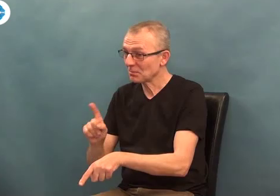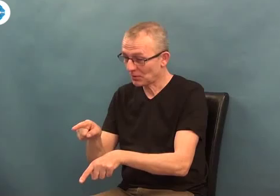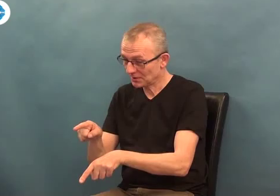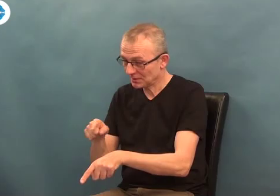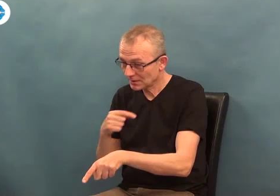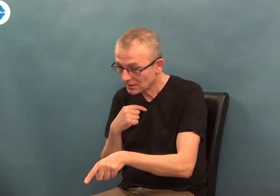Ja.